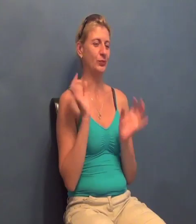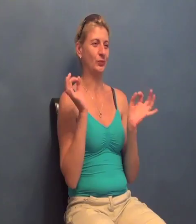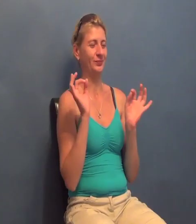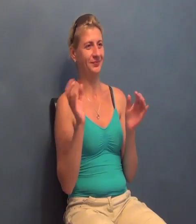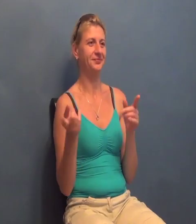Wychodzą.